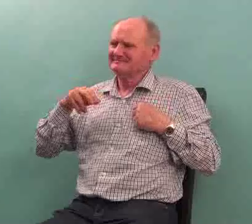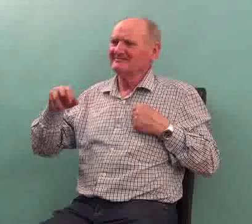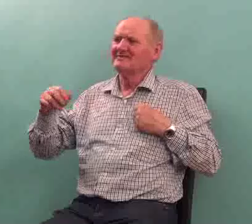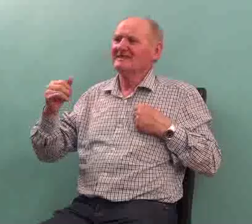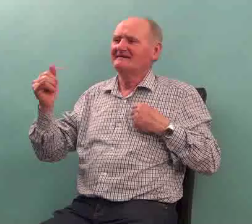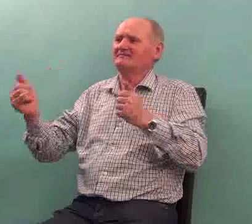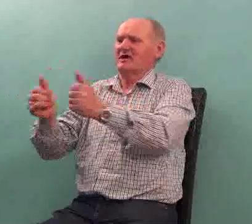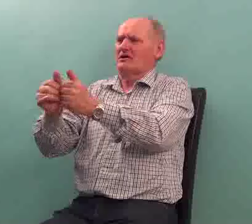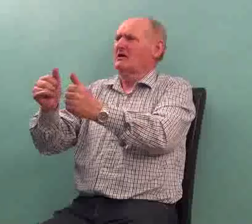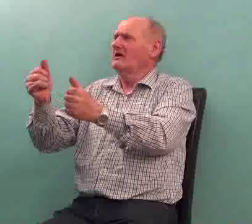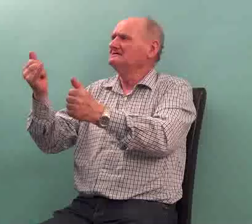Dziecko podchodzi do niego.